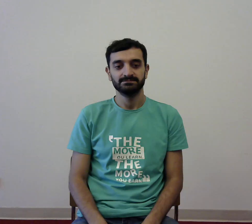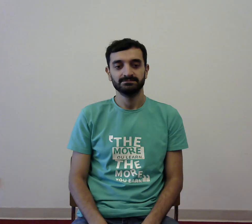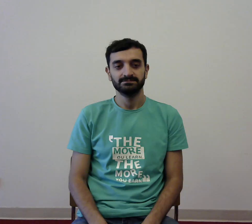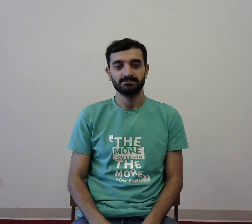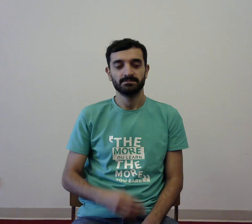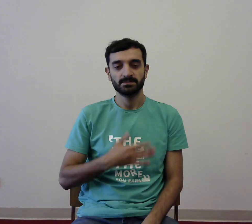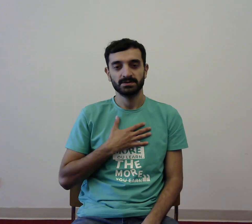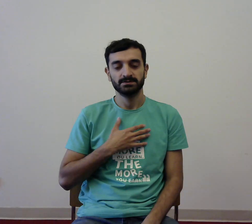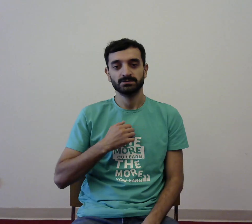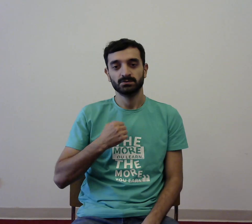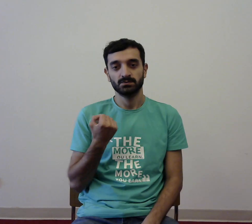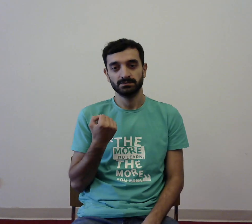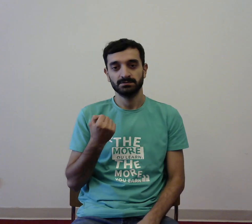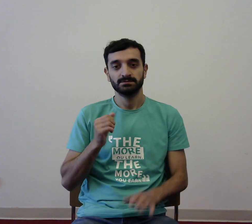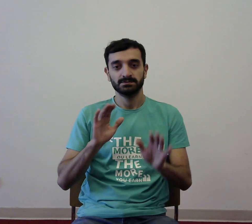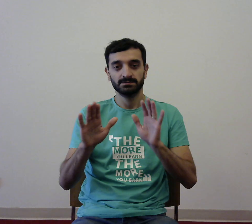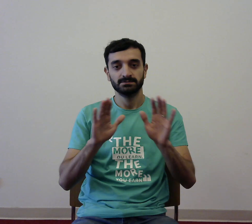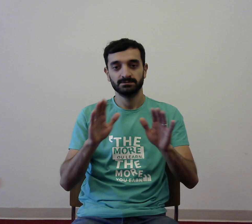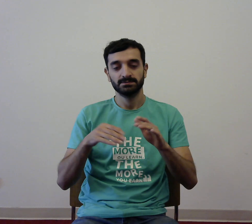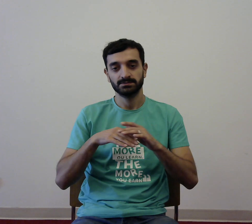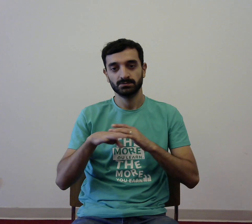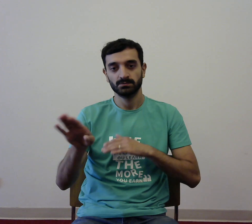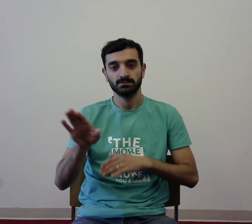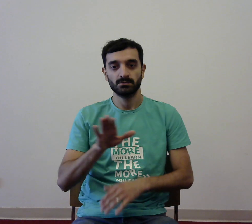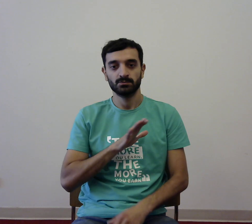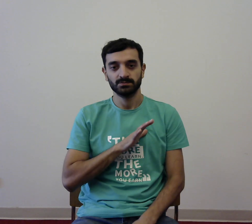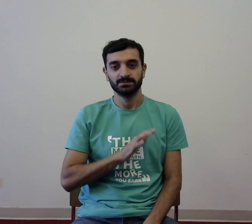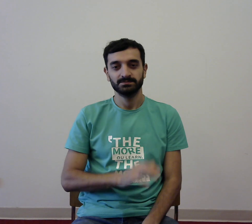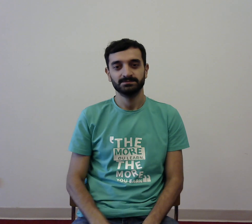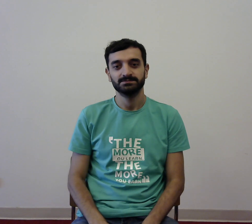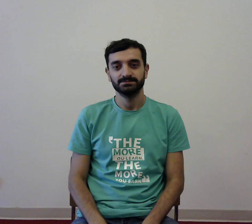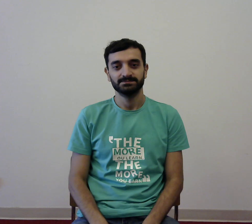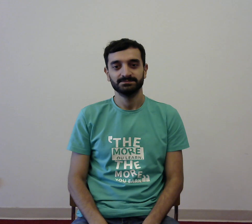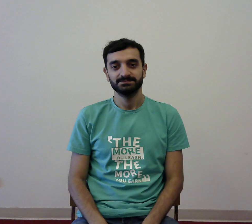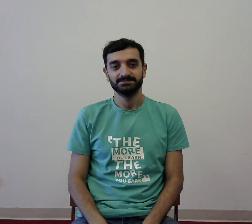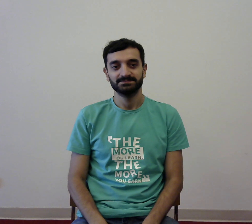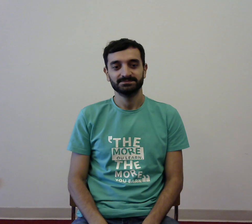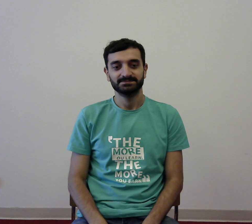Mənim dostumla sərgiyə getmişdim